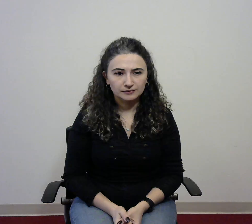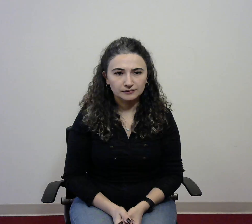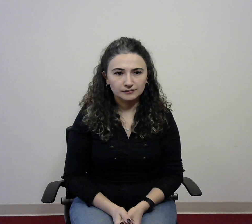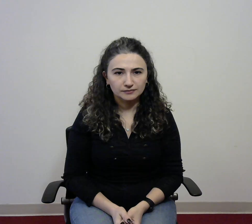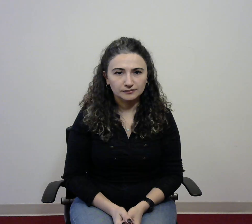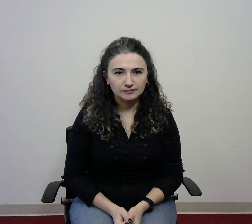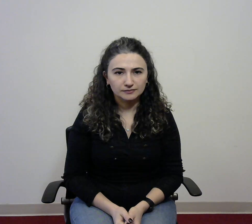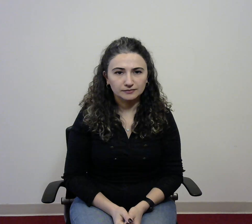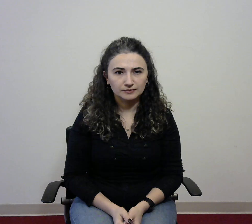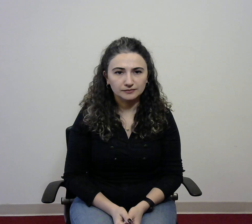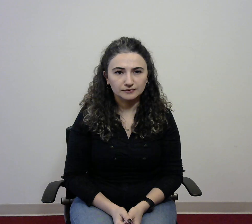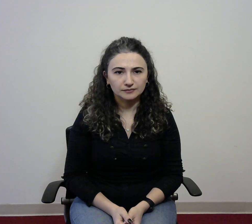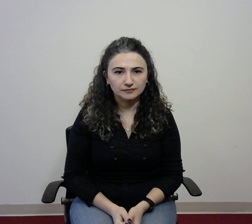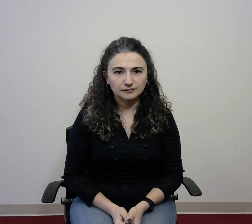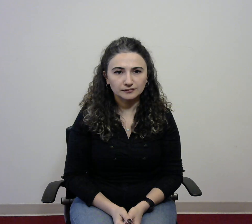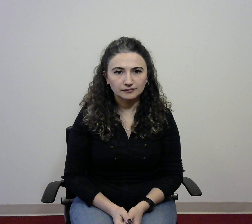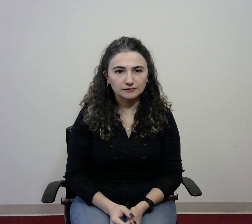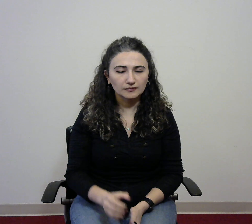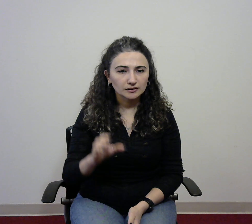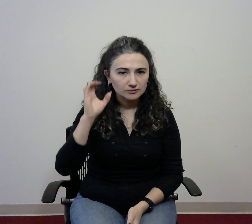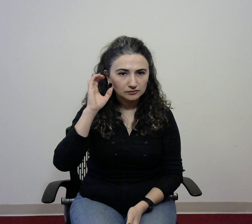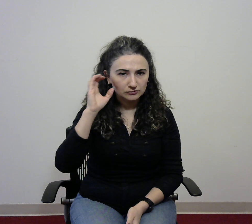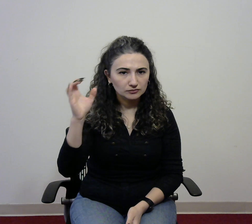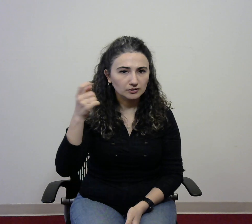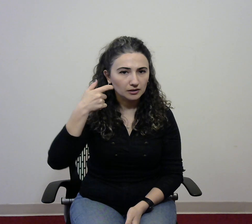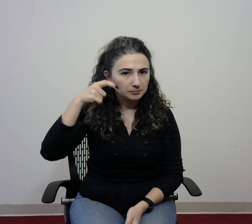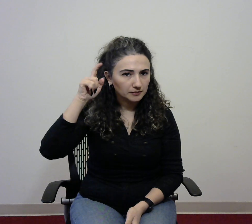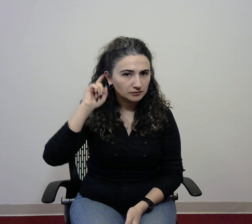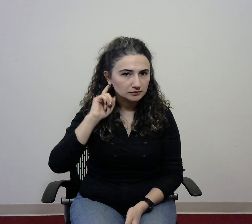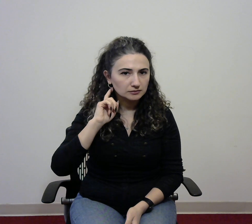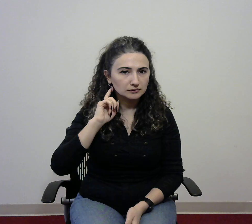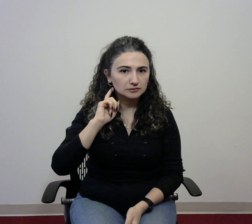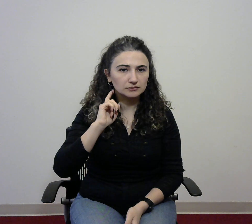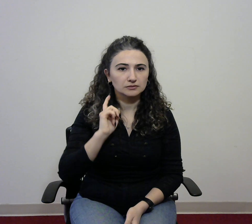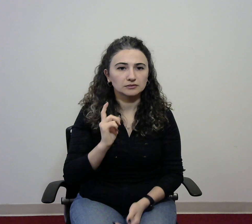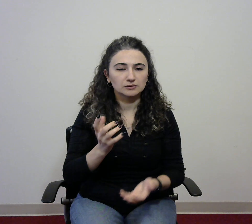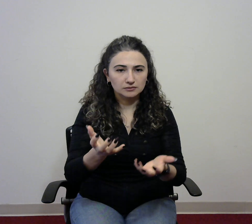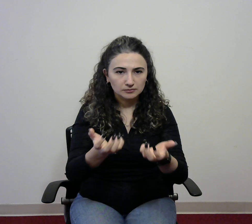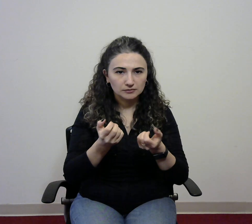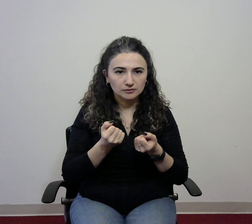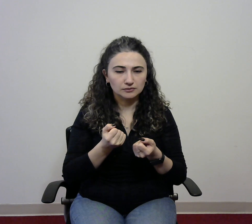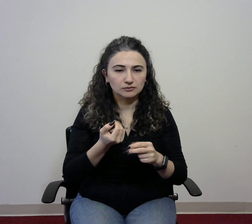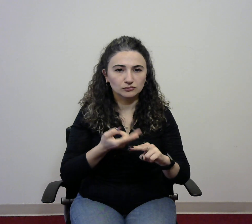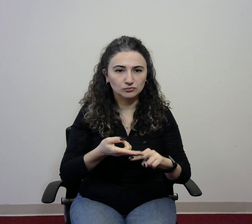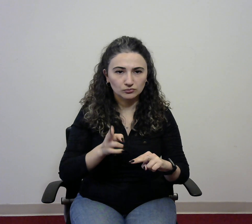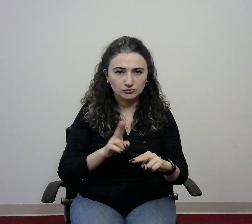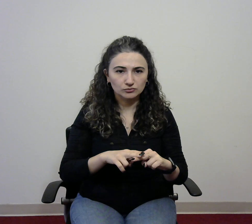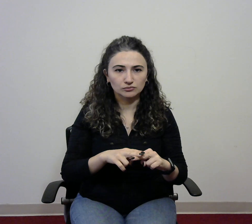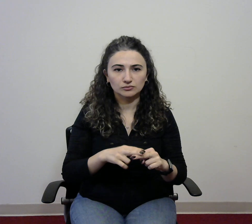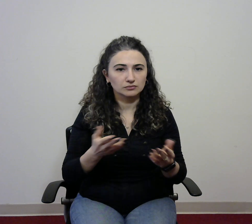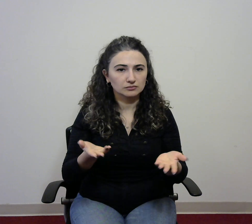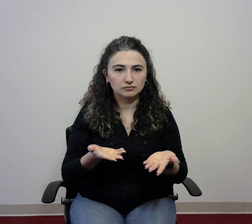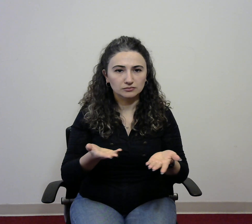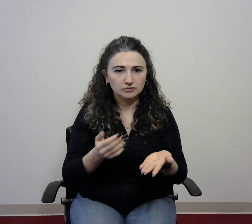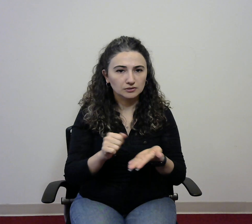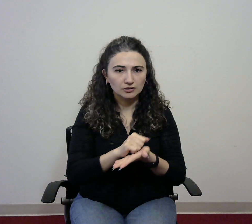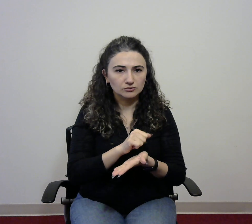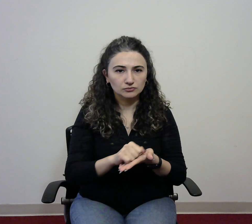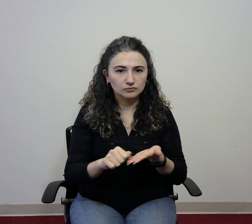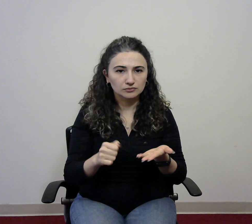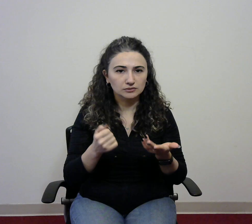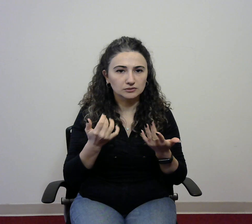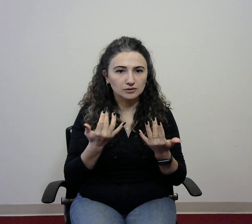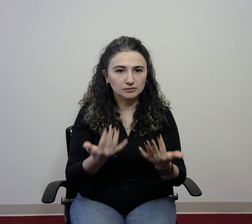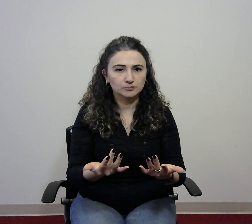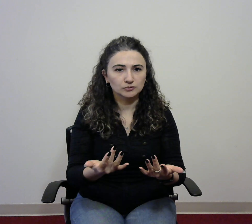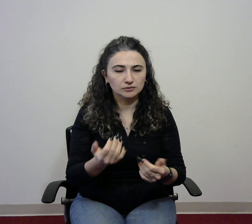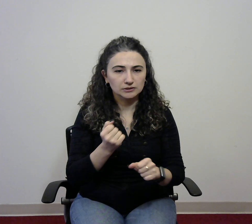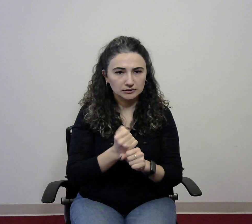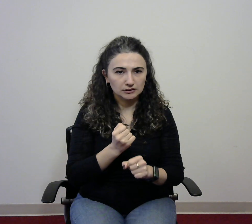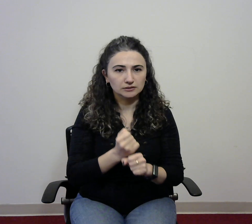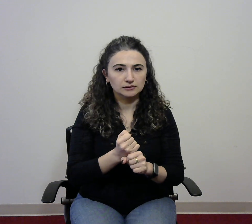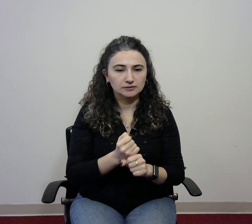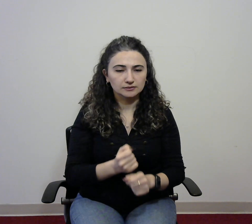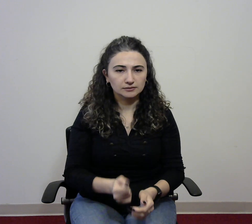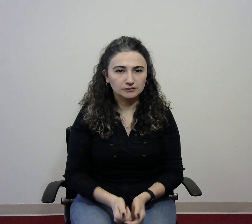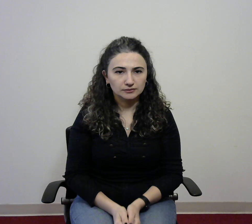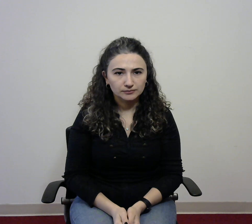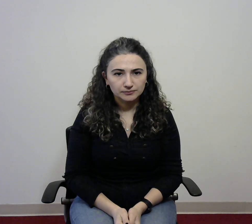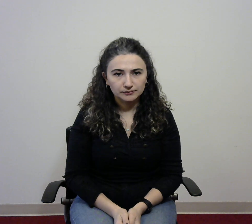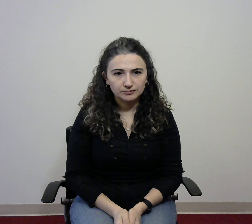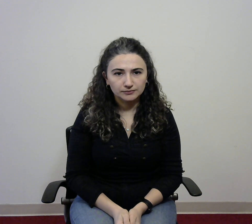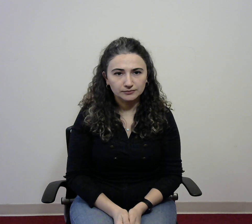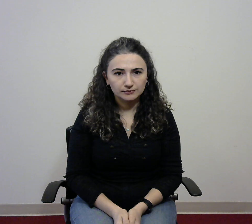Eşitmə aparatı alınması üçün hansı sənədlər tələb edilir?